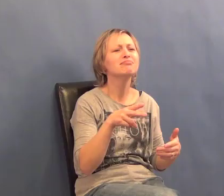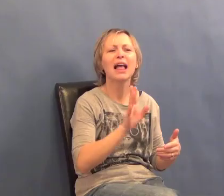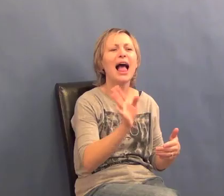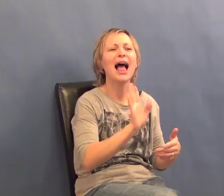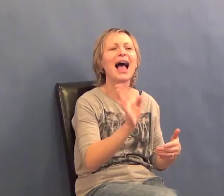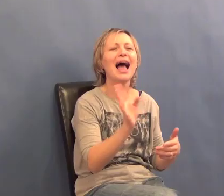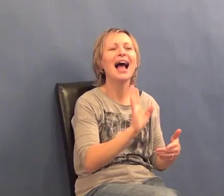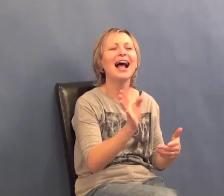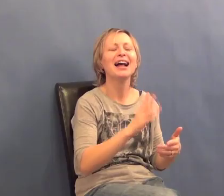Nie.